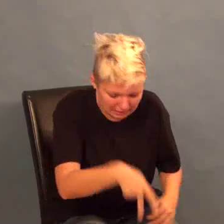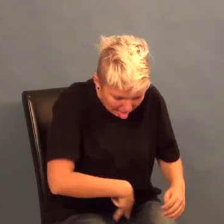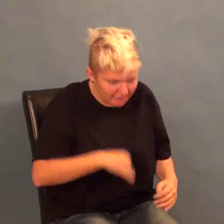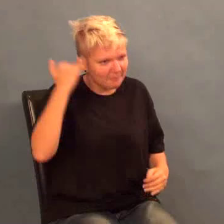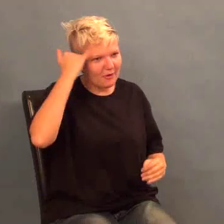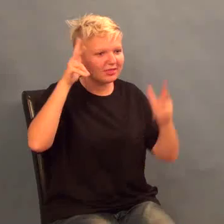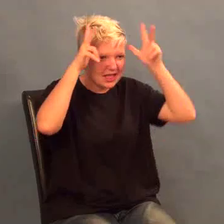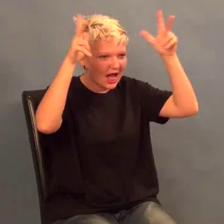To były rogi jelenia.